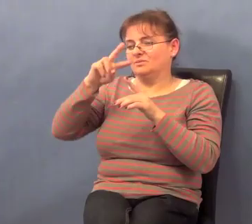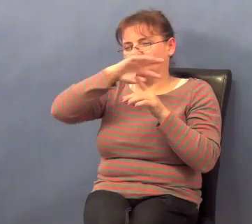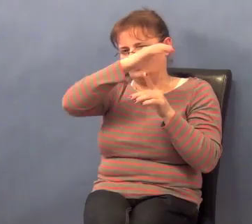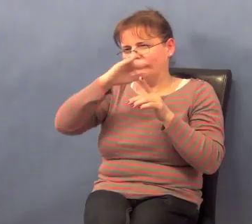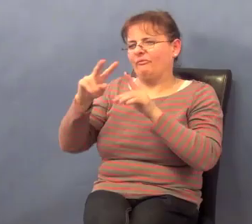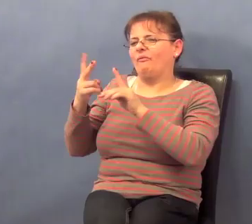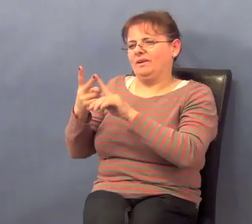Pierwszy jest wypełniony, a drugi to...